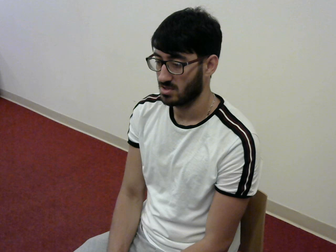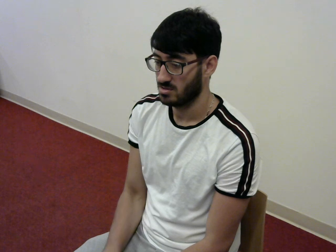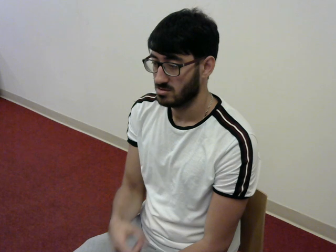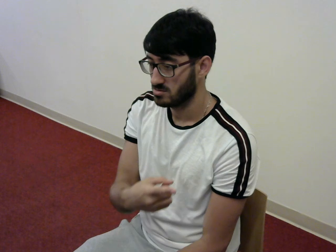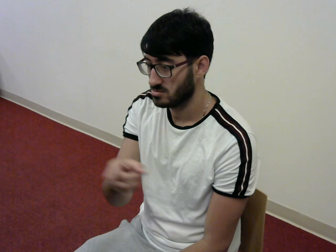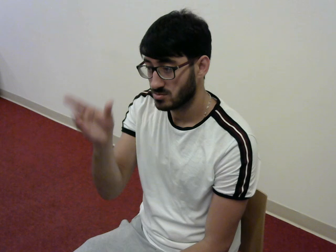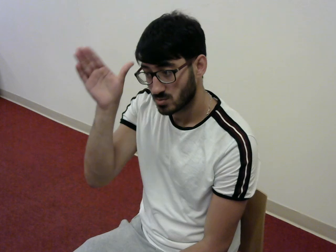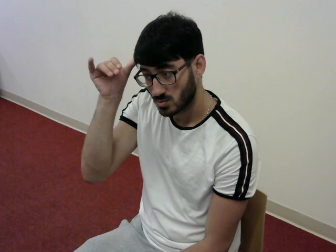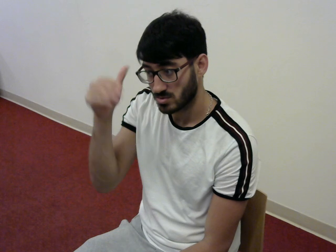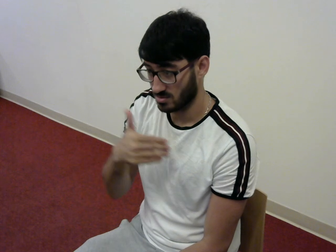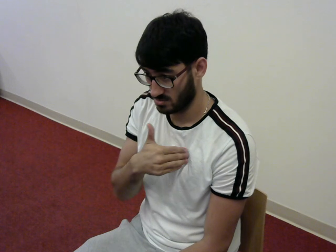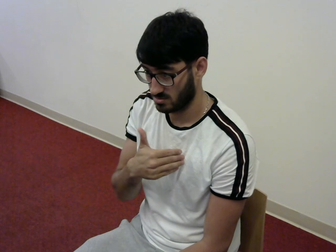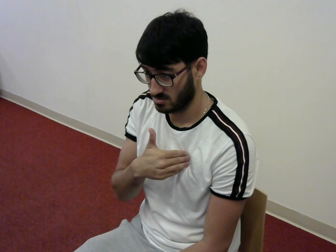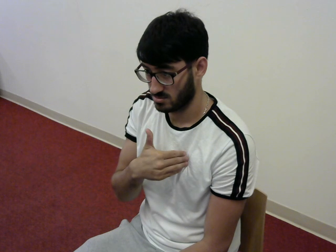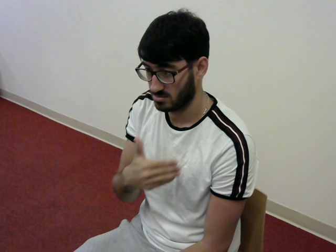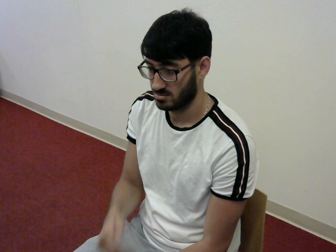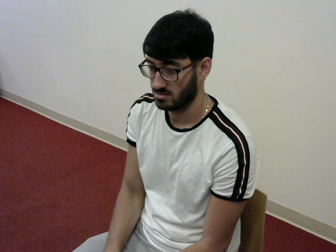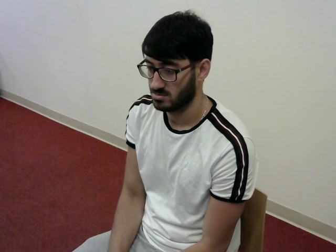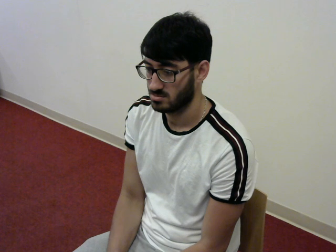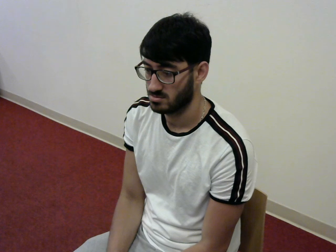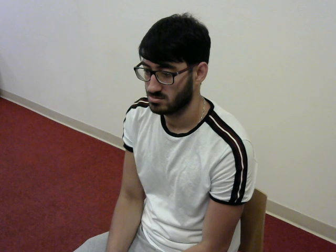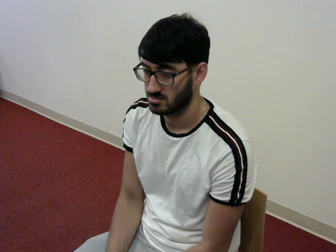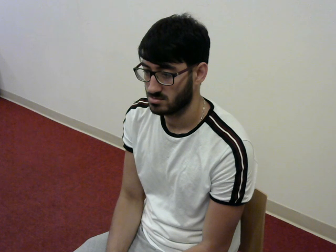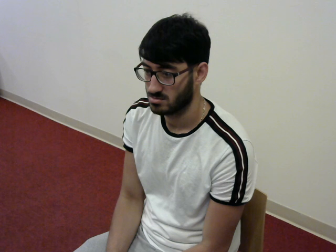Siz su istəyirsiniz?